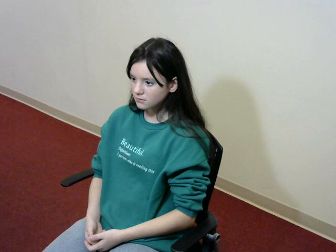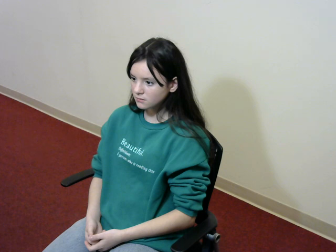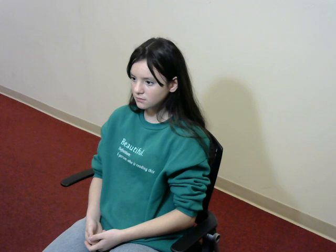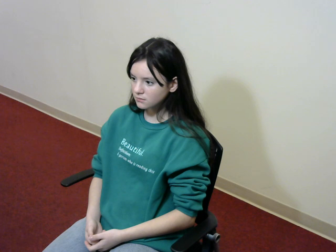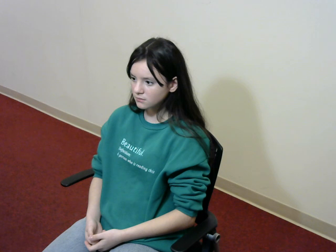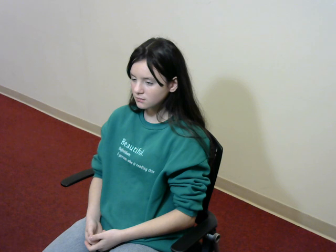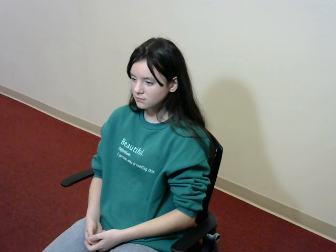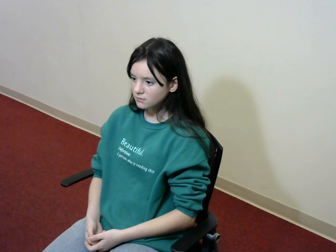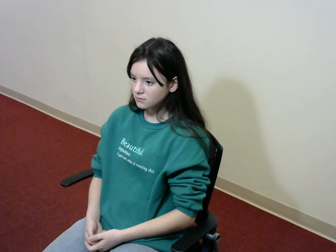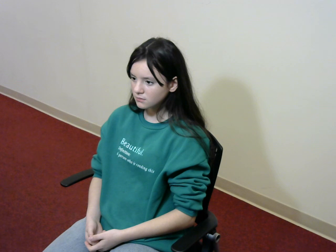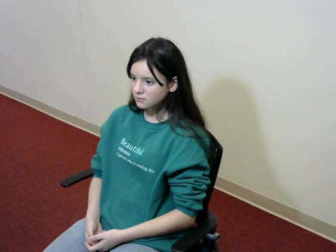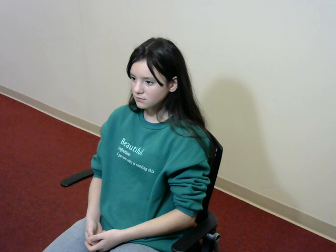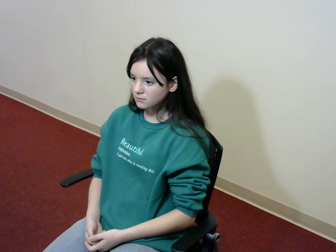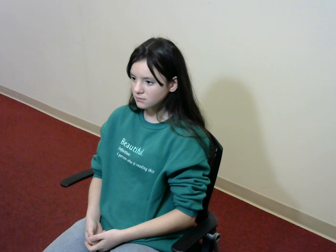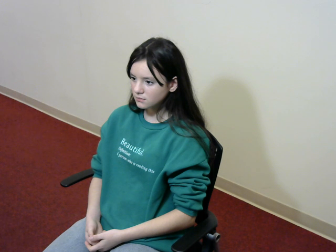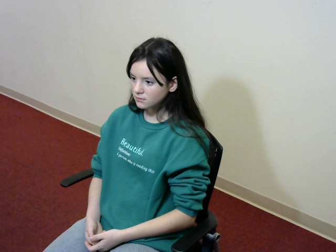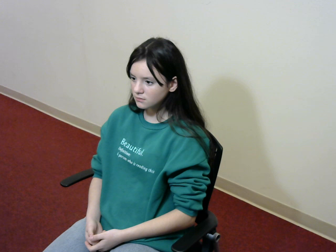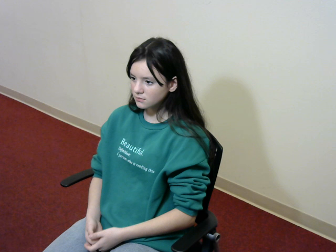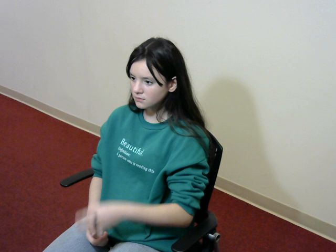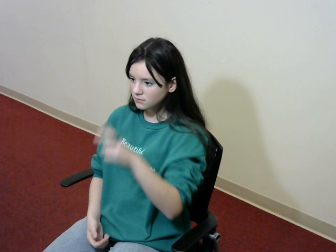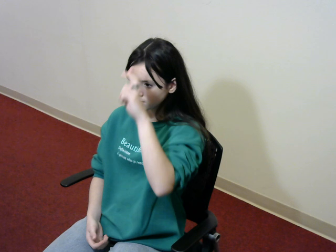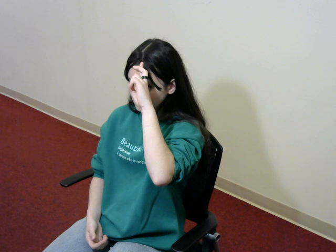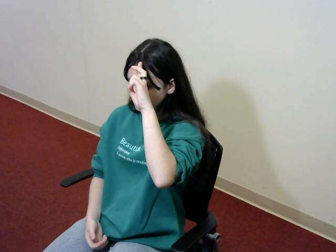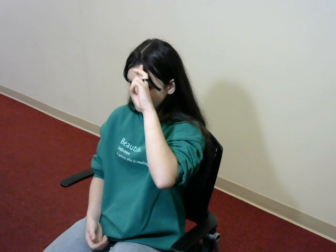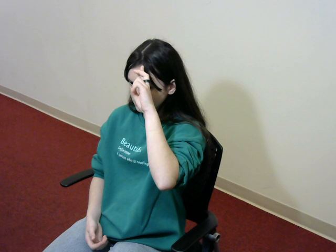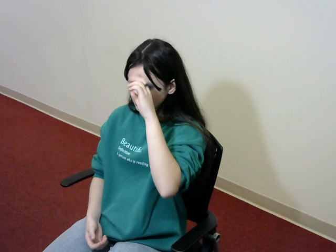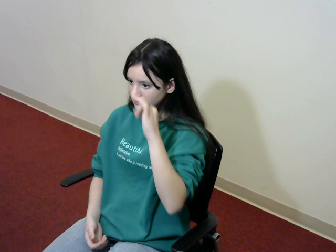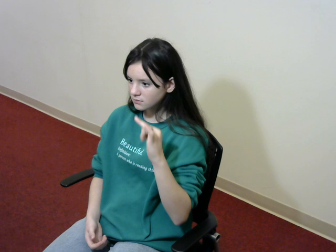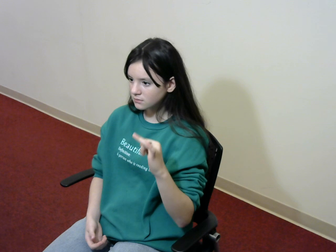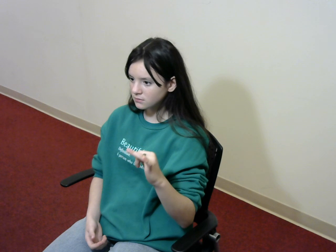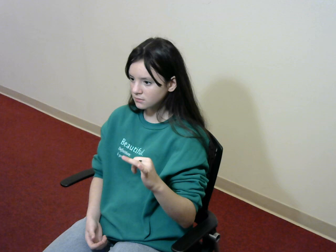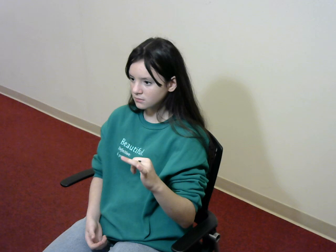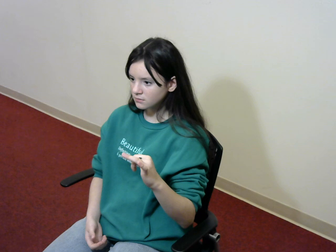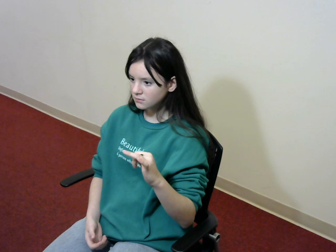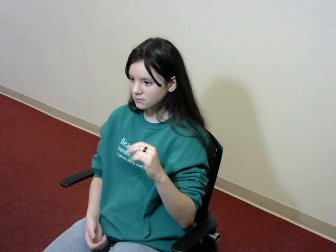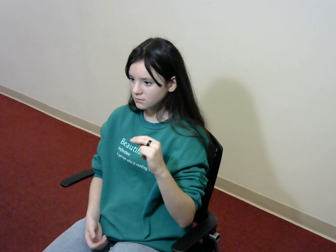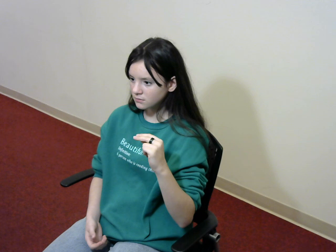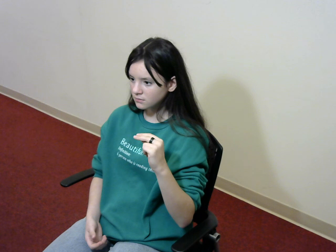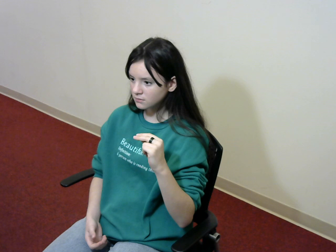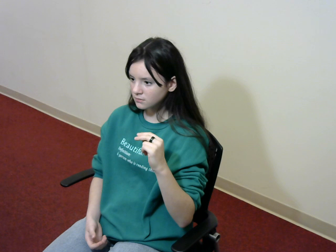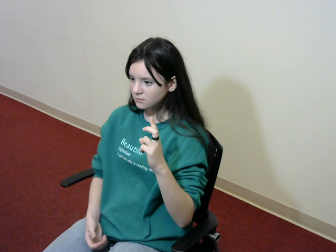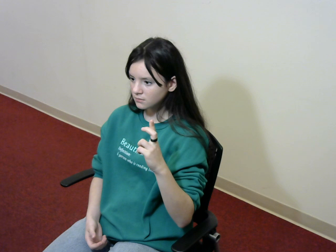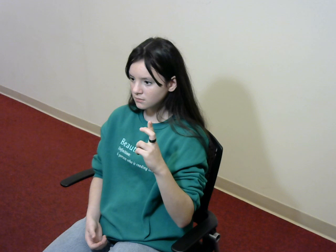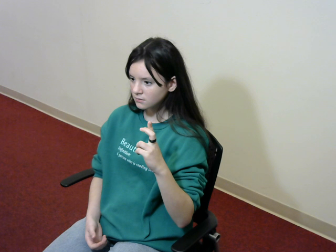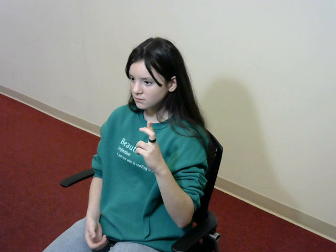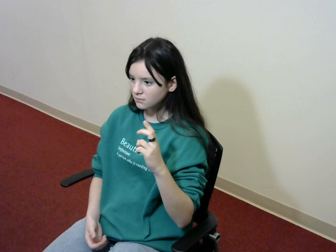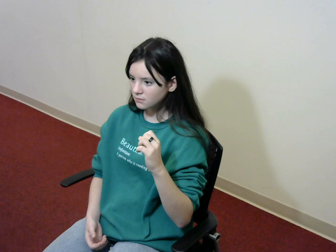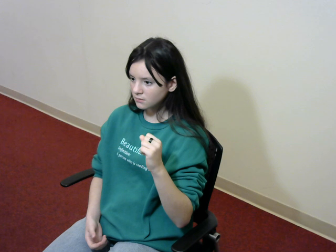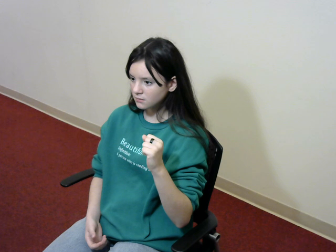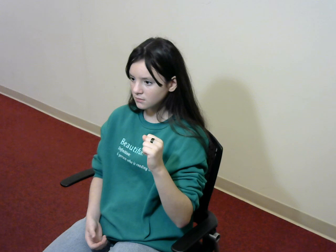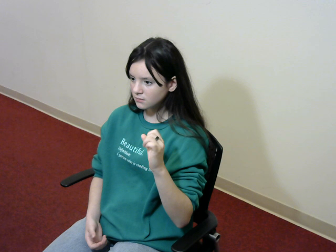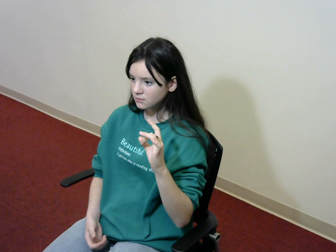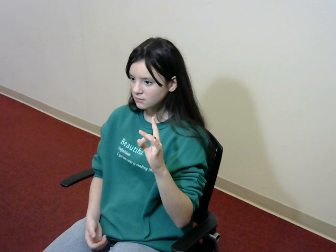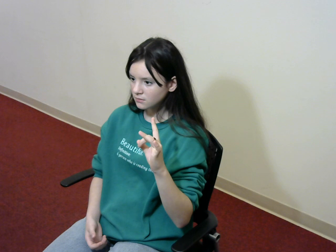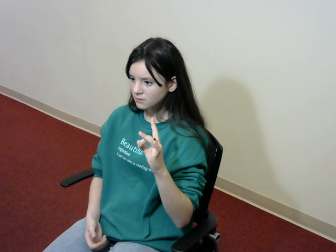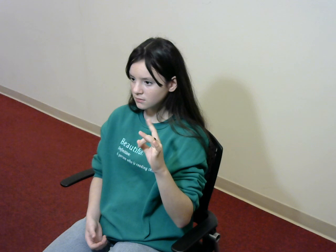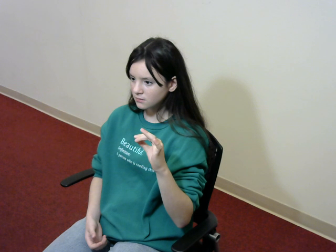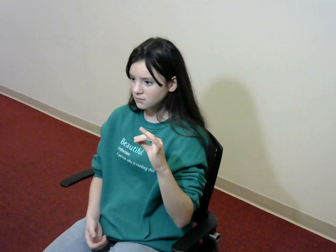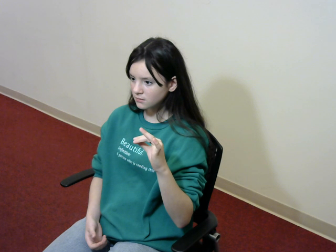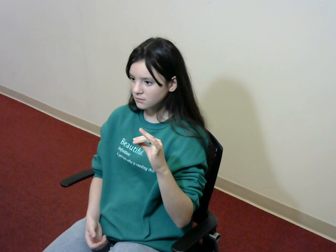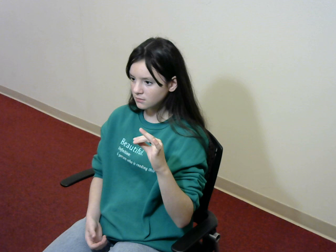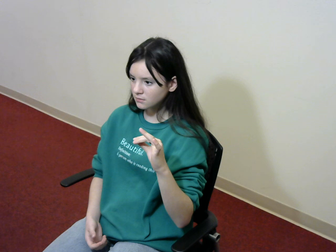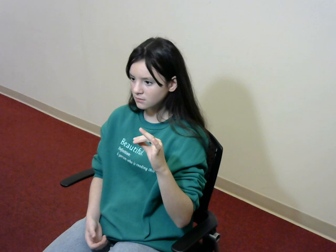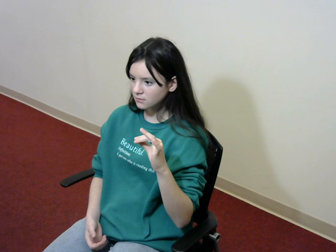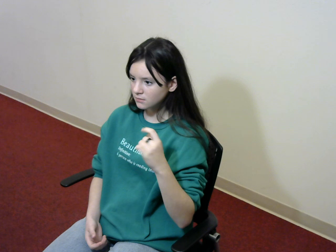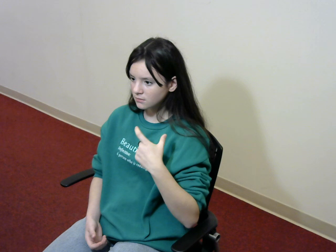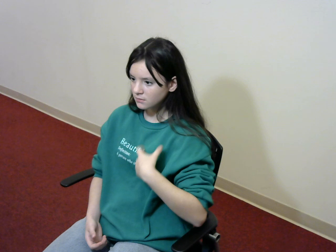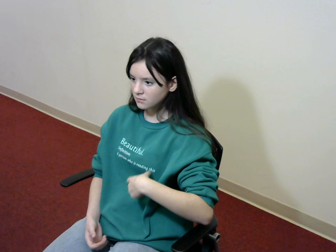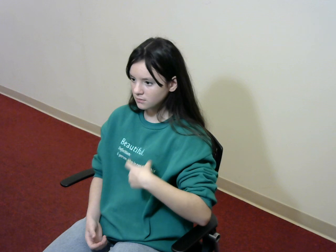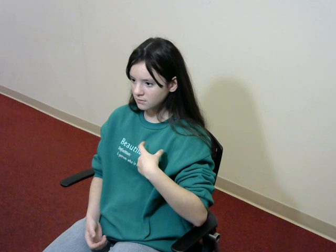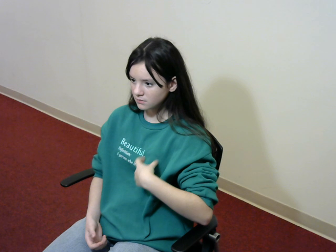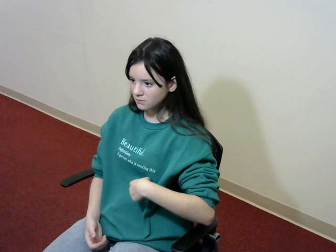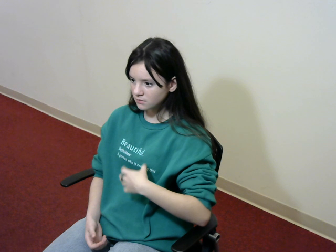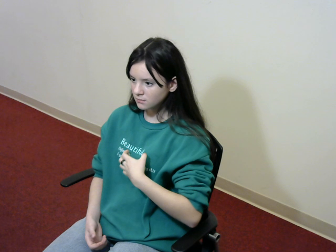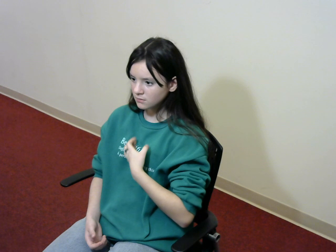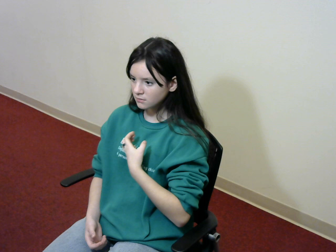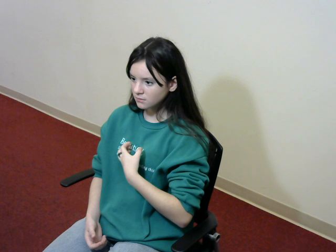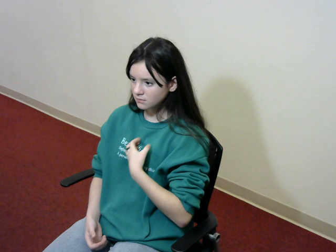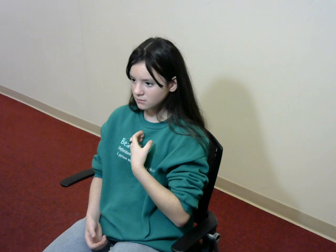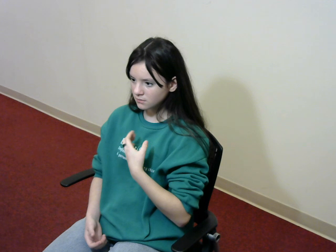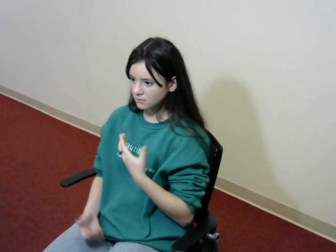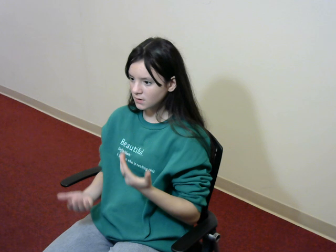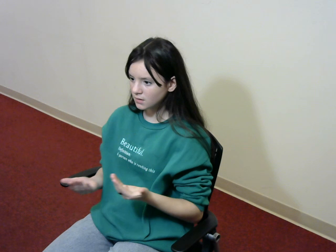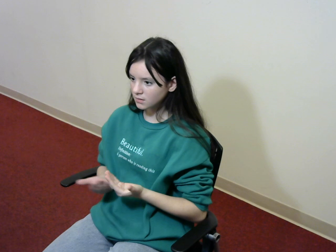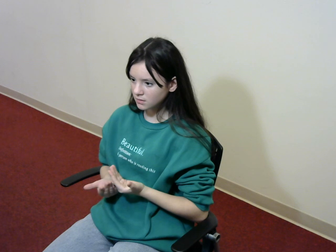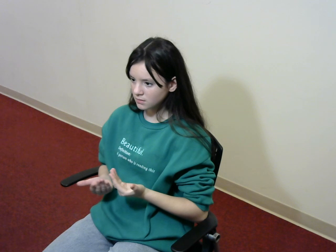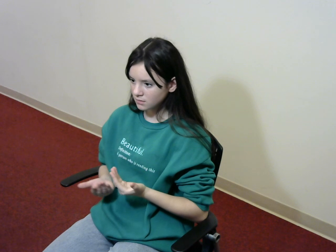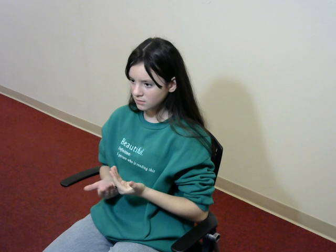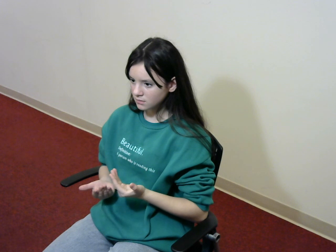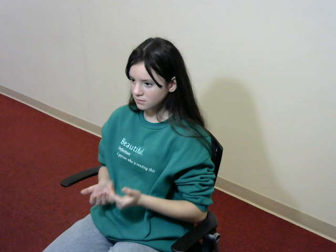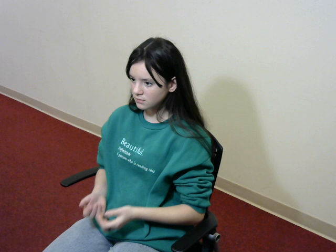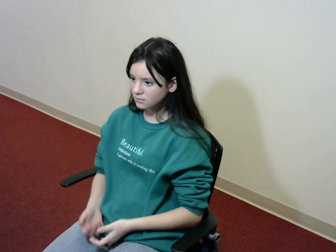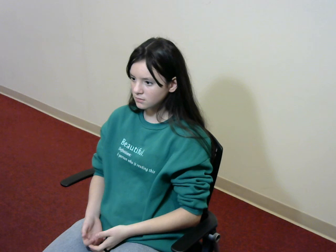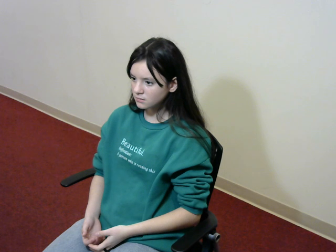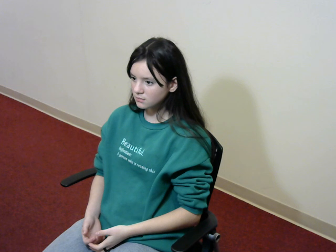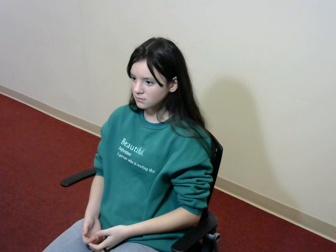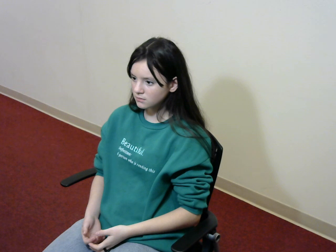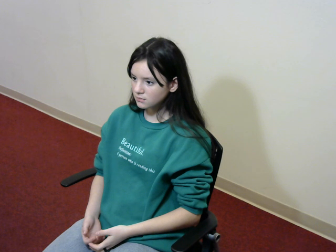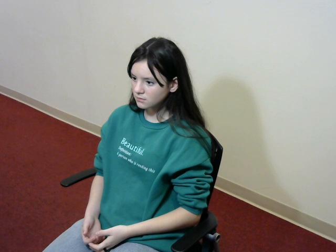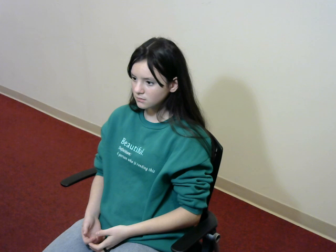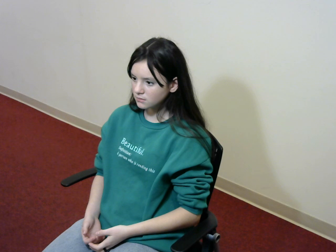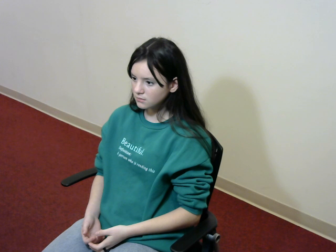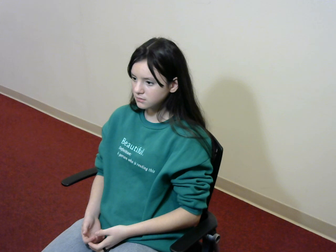Dövlət icbari şəxsi sığorta nədir?